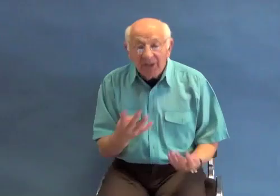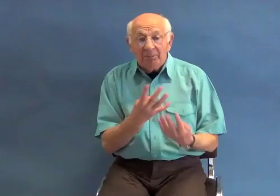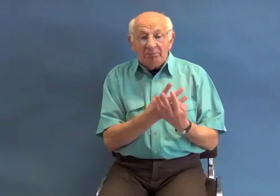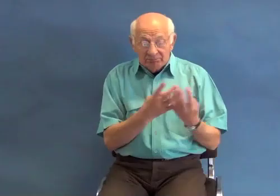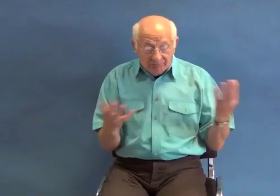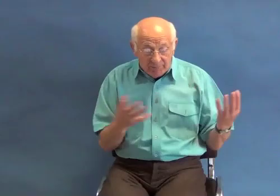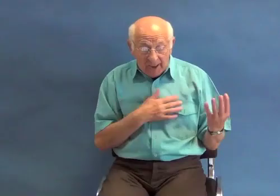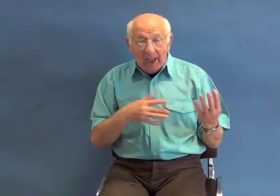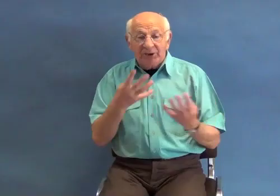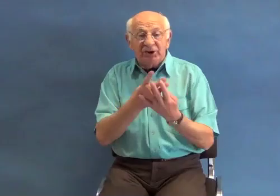Jest siatka.